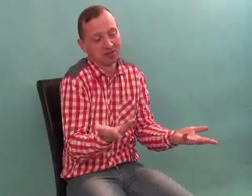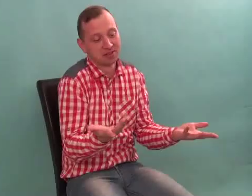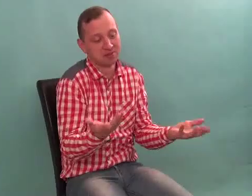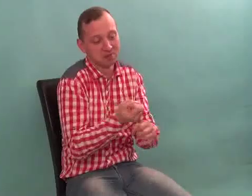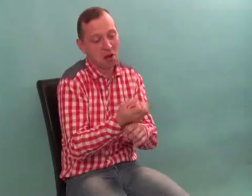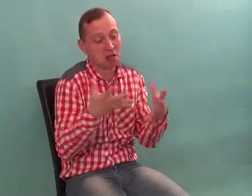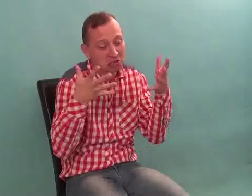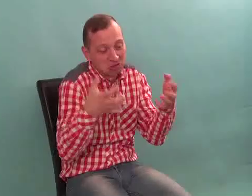Pociąg jedzie szybko i hamuje mocno.